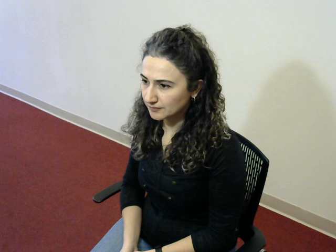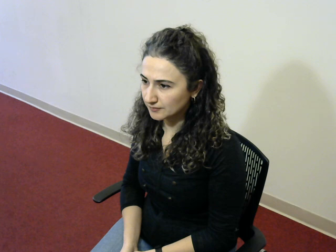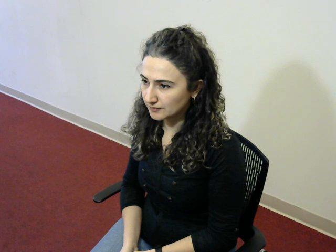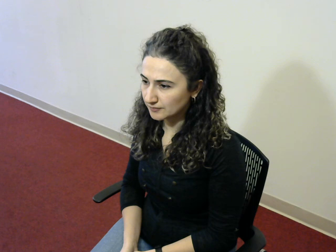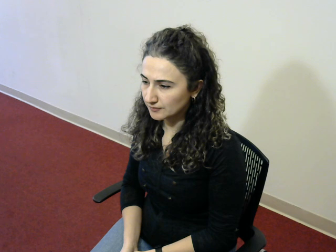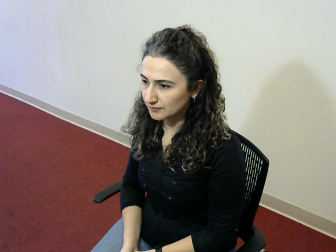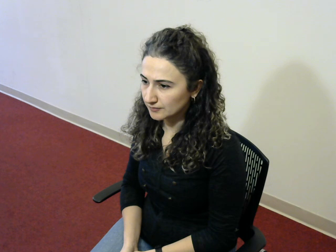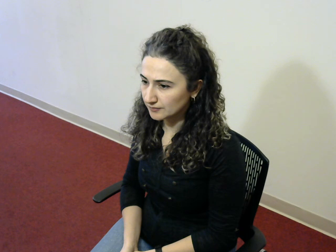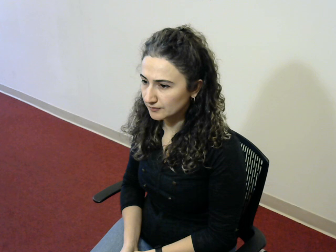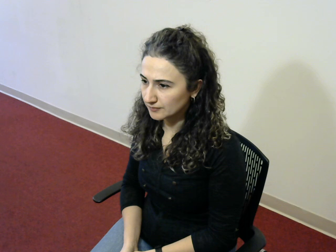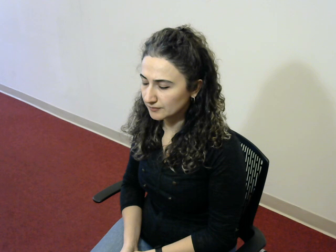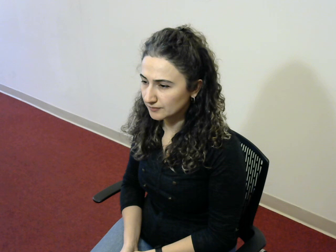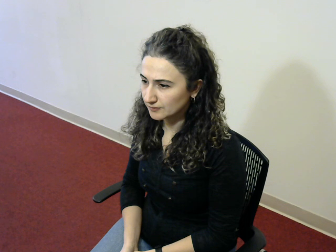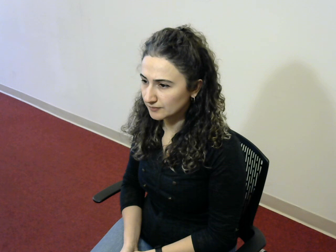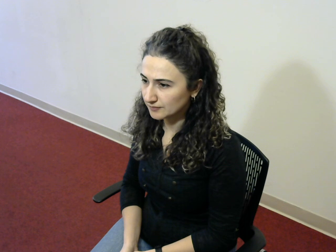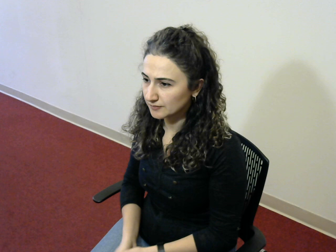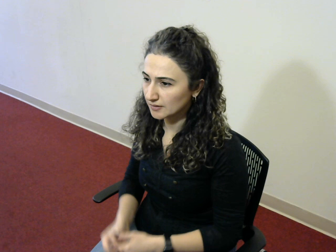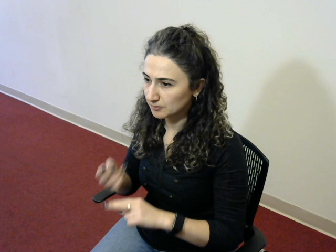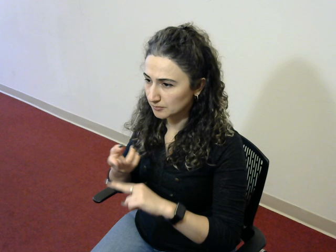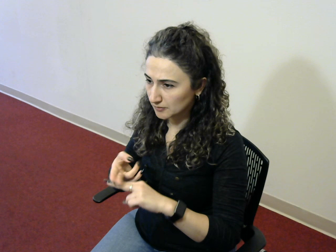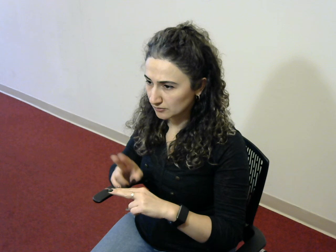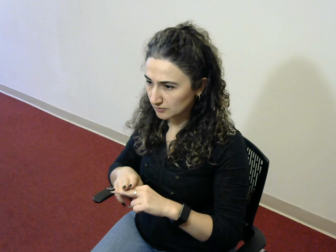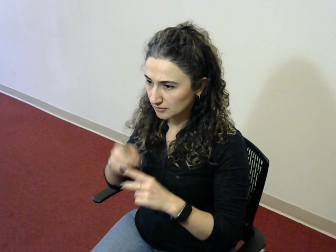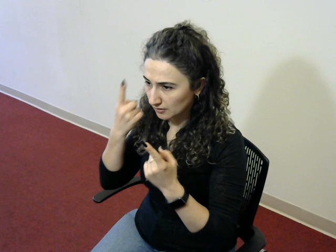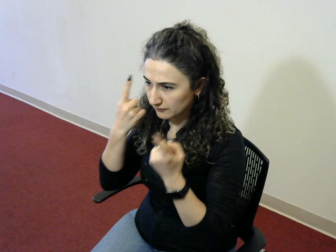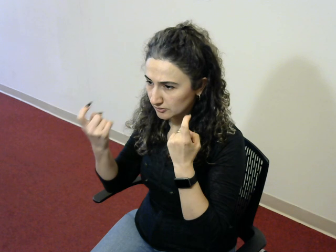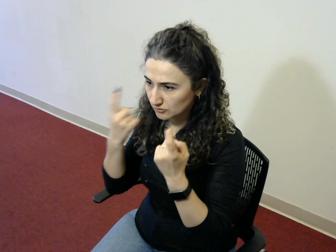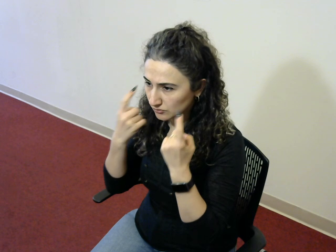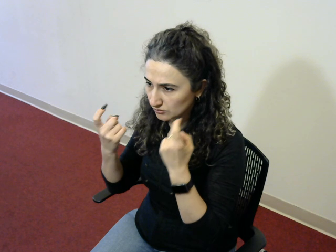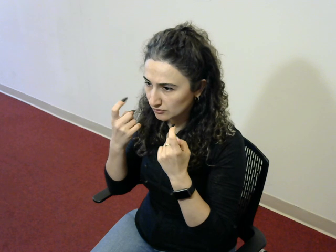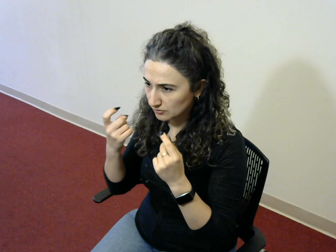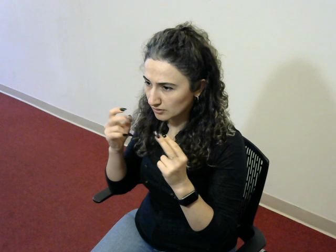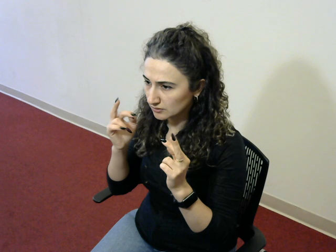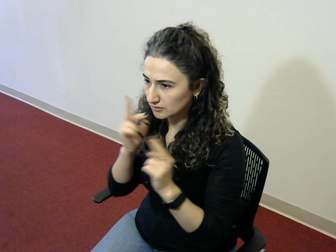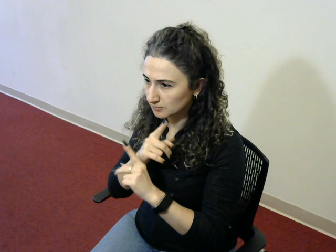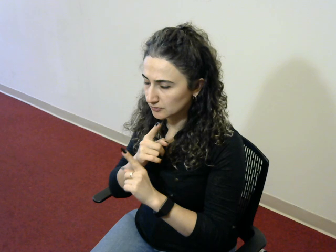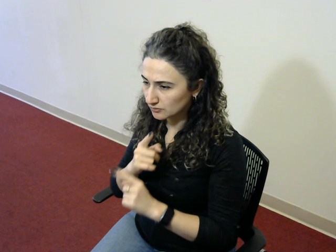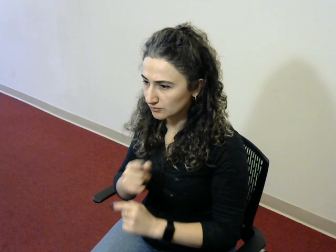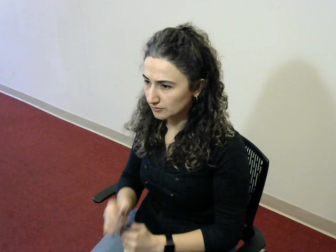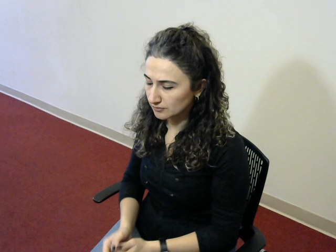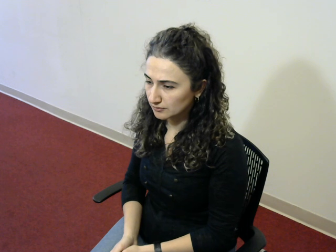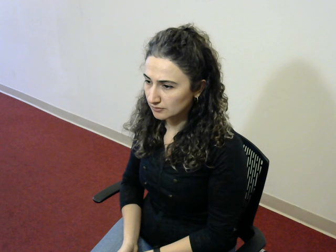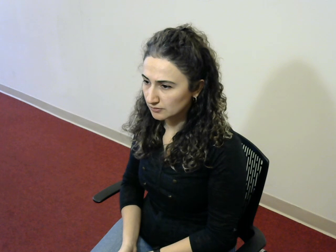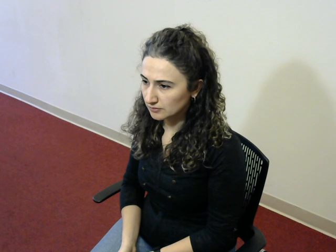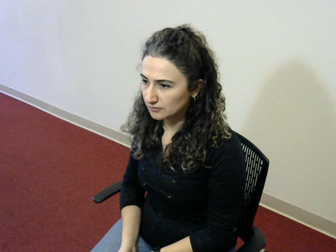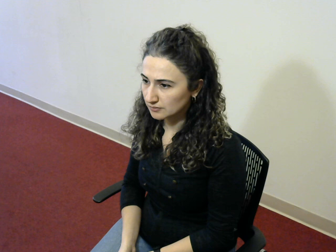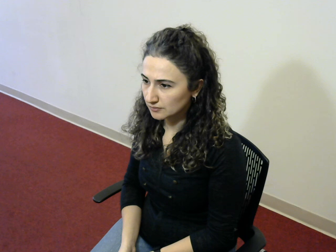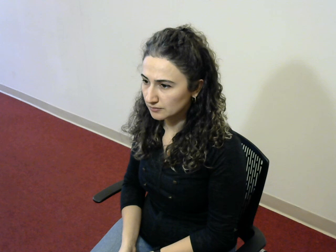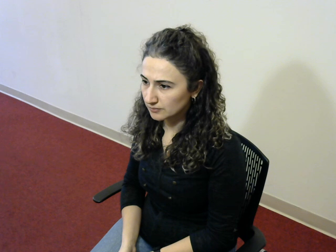Bu məlumat səhvdir